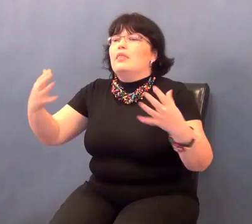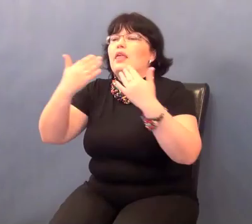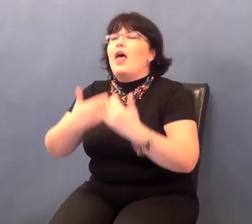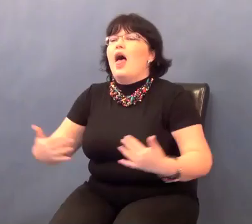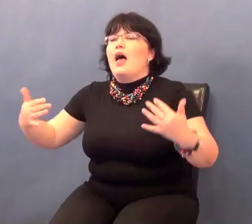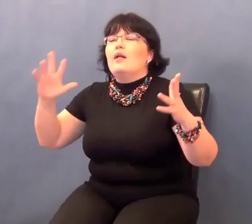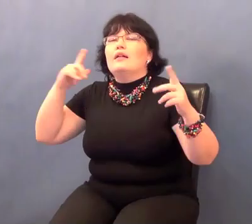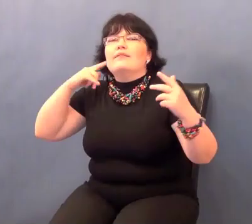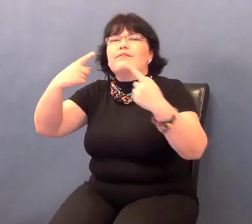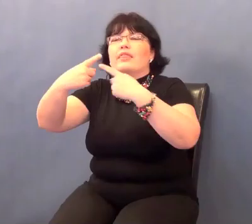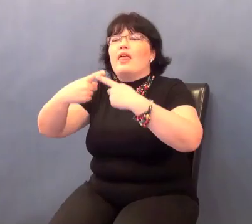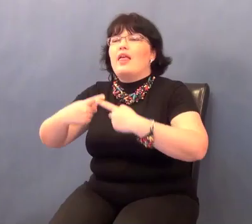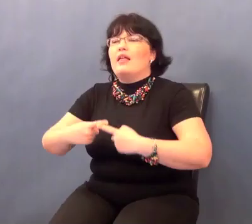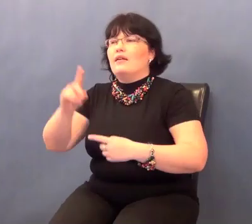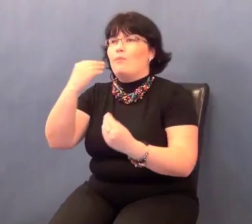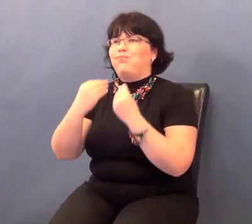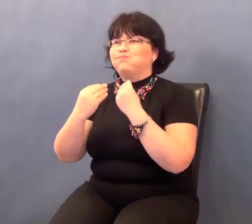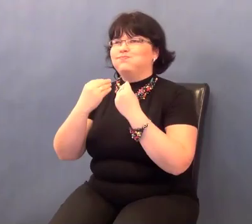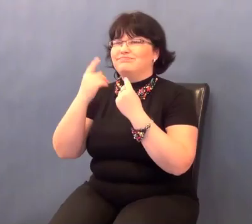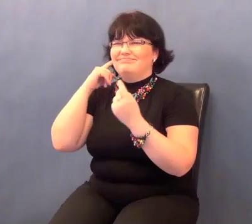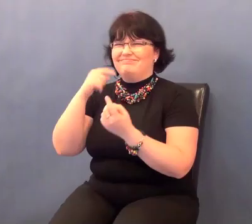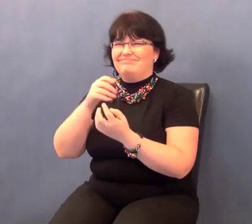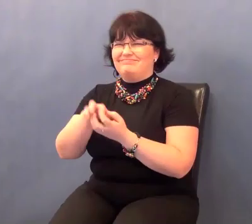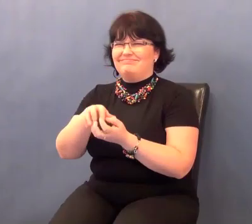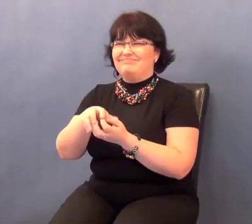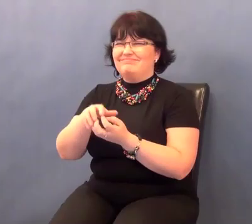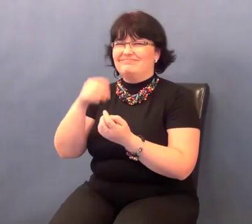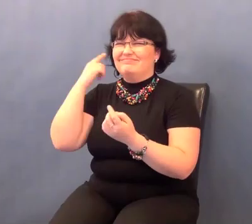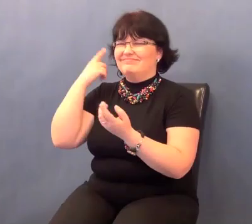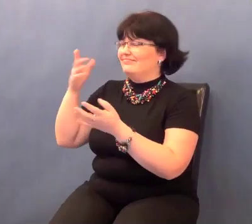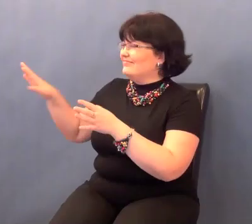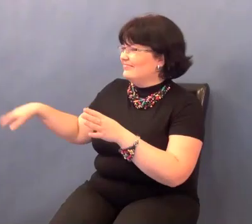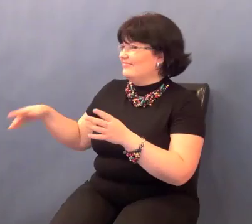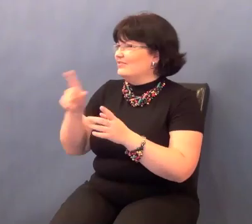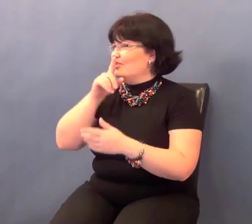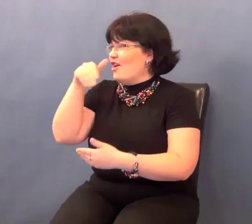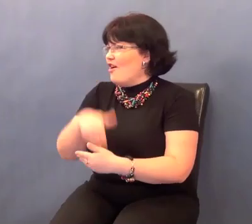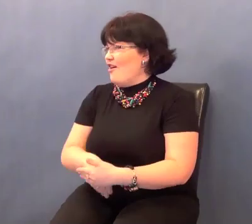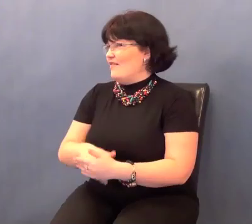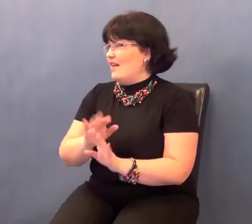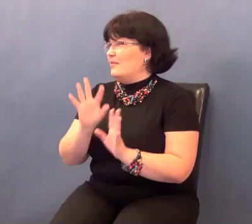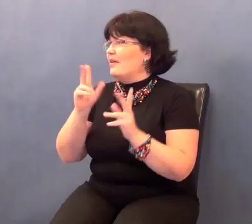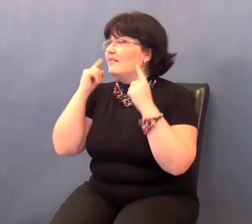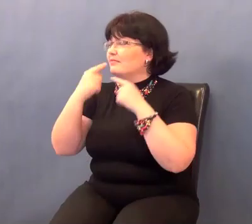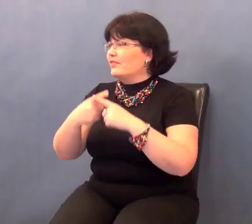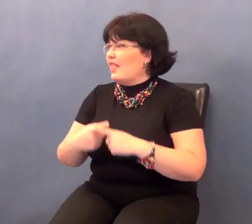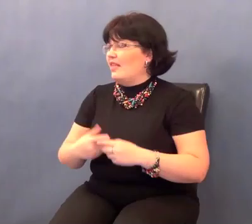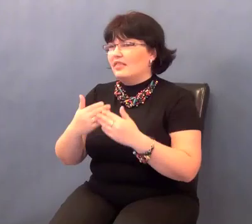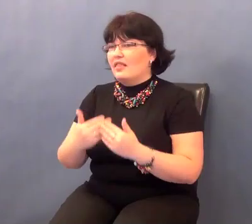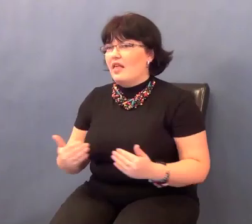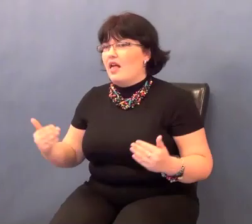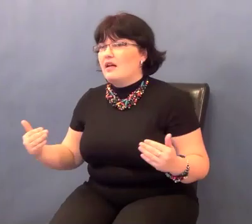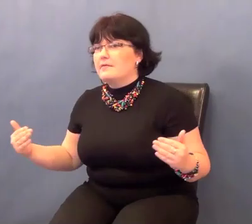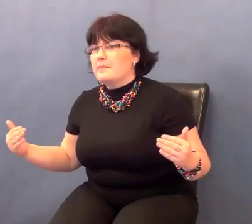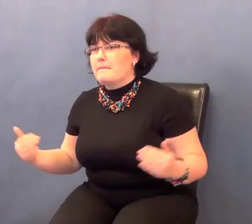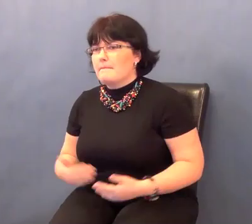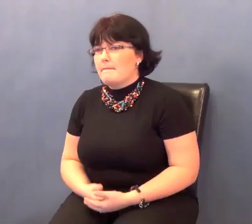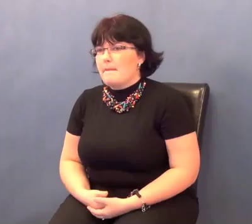Albo w teatrze, ktoś mówi ładny wiersz, a ktoś coś je i słychać. Ktoś może powiedzieć, żeby ta osoba schowała jedzenie, ponieważ widzowie chcą wysłuchać pięknego wiersza w teatrze.